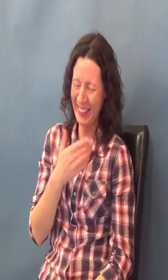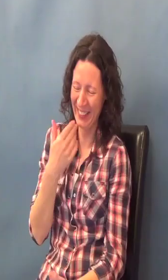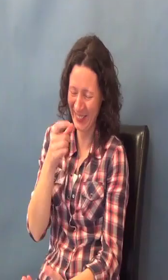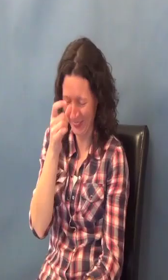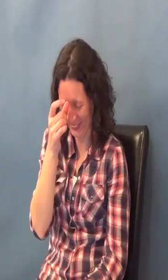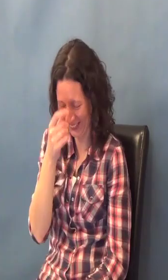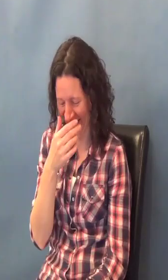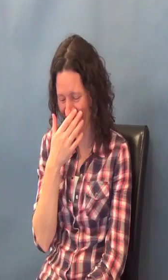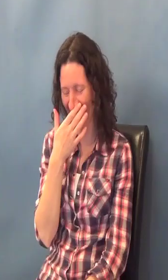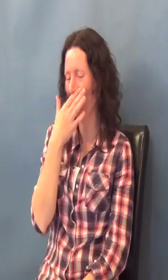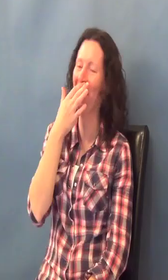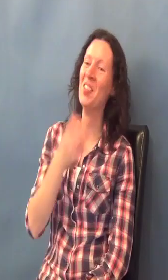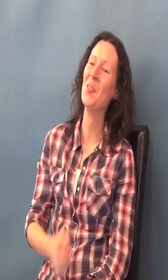Fajnie powiedziałaś. Nie ma człowieka.